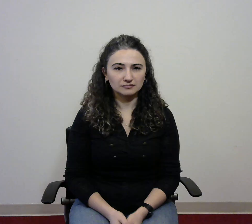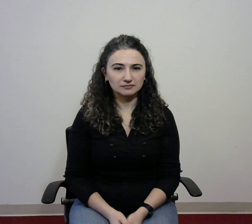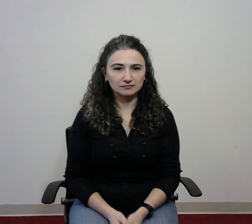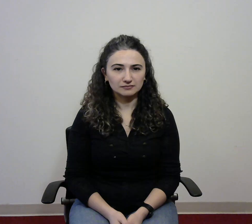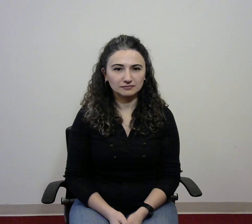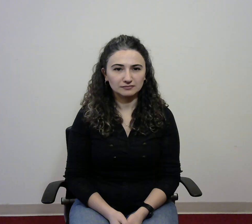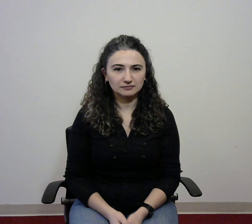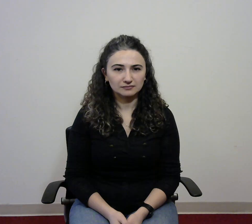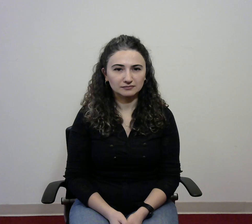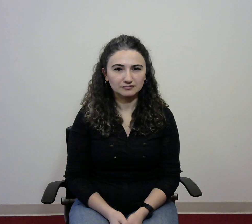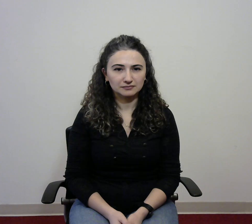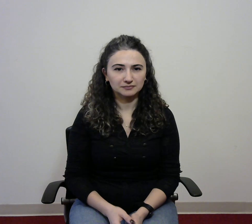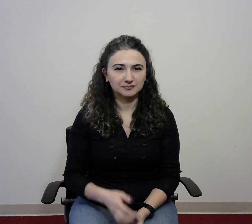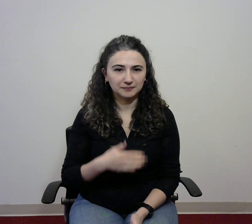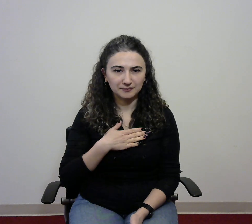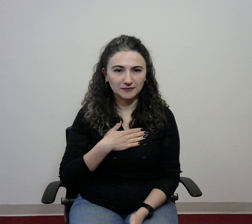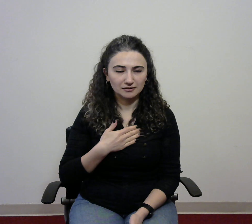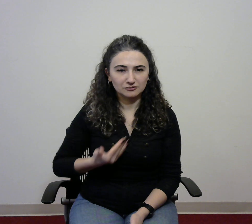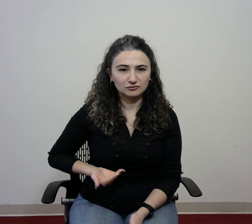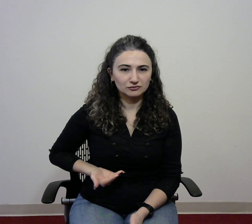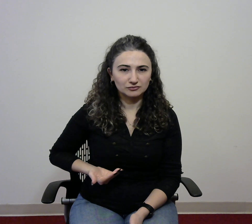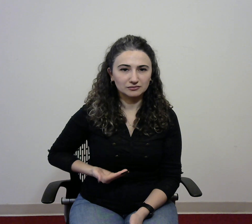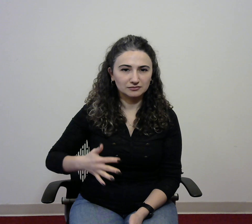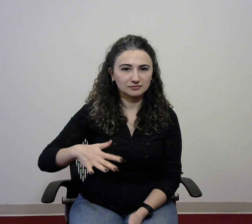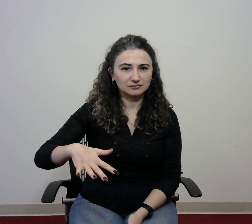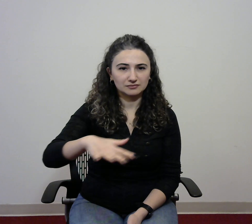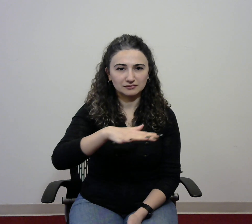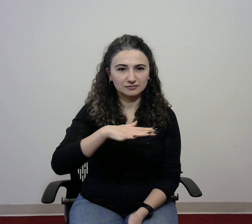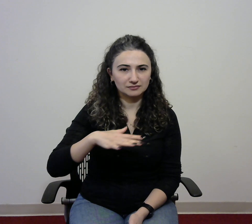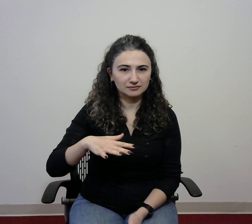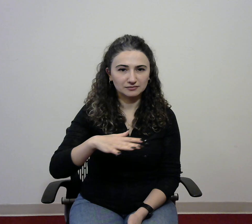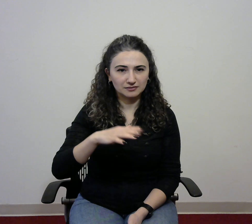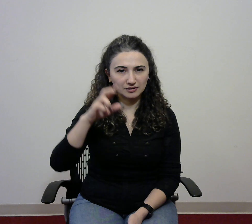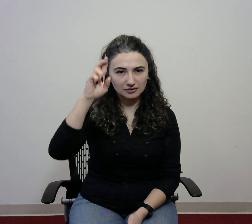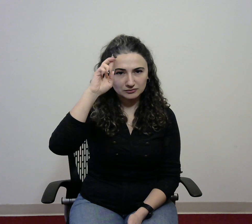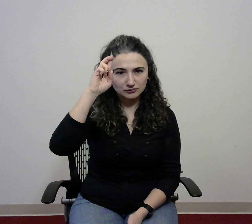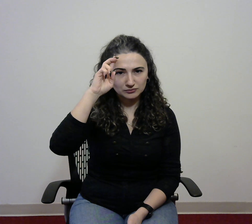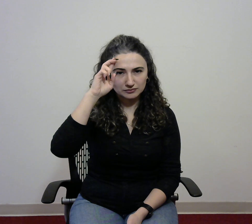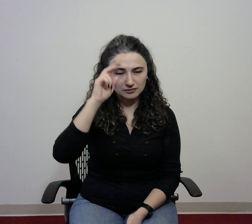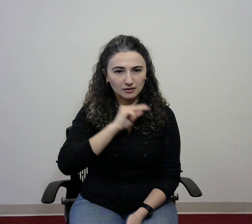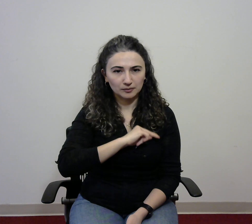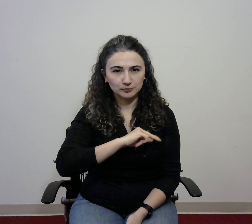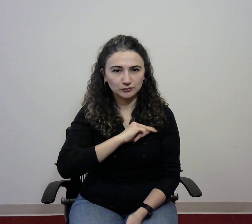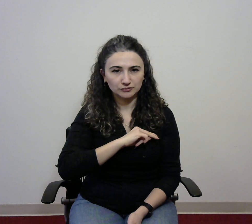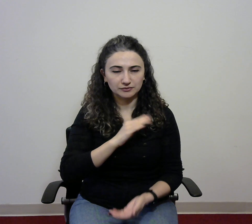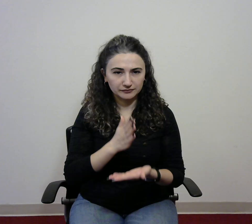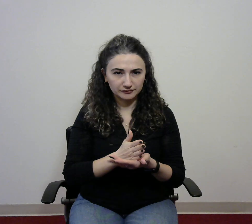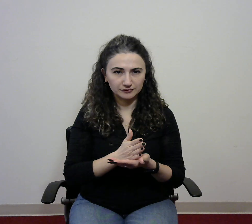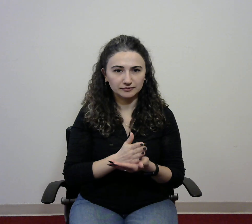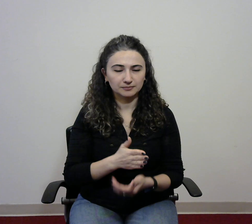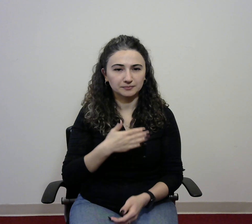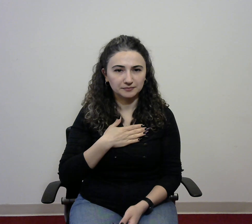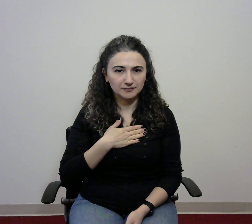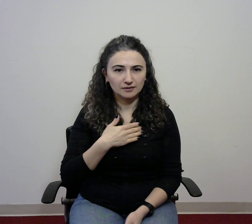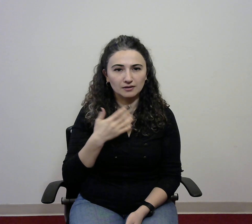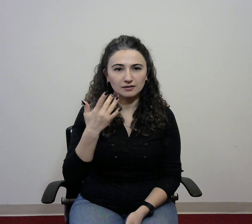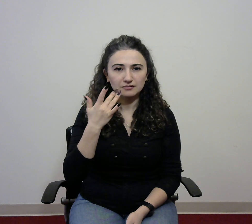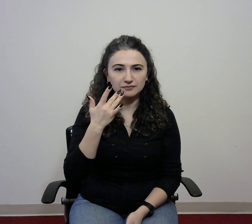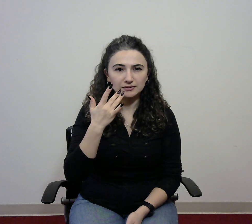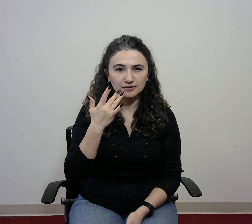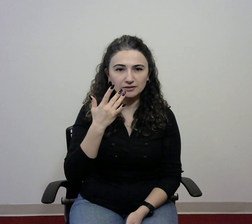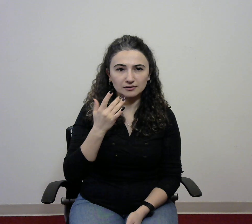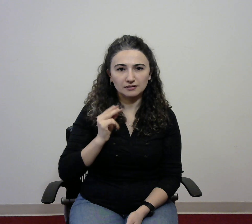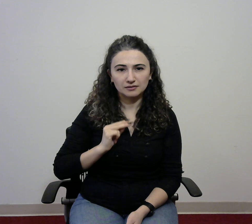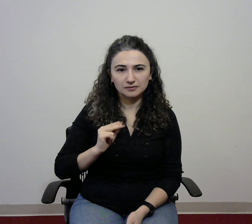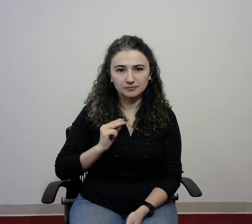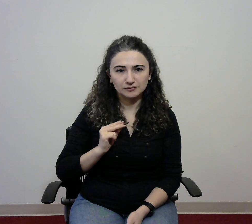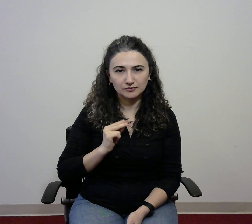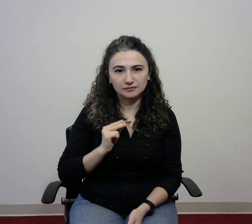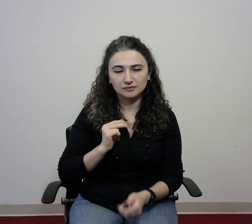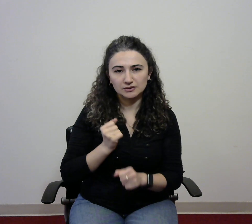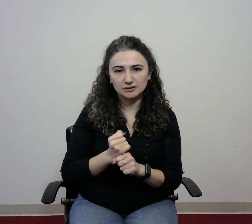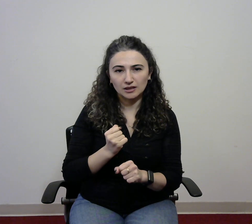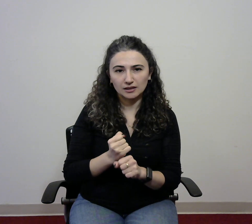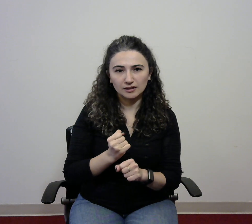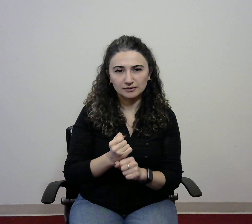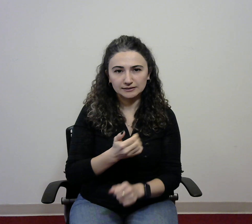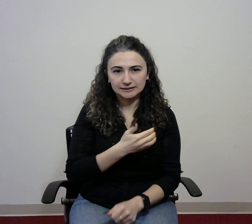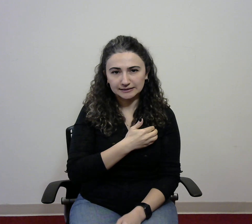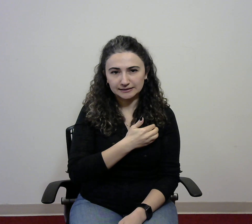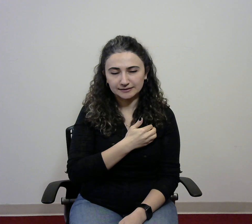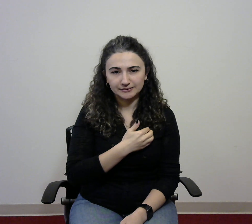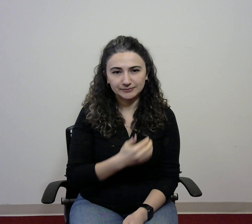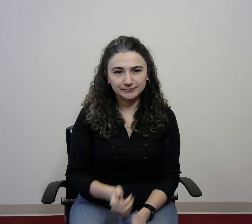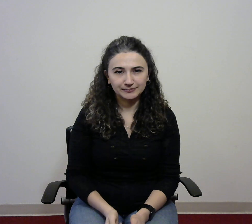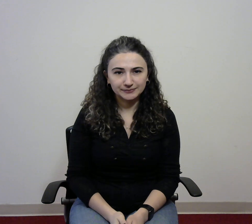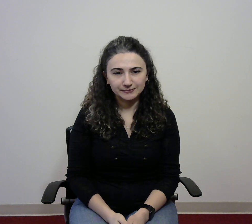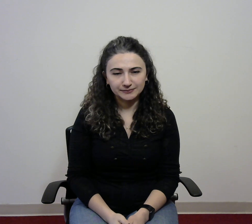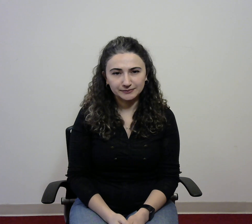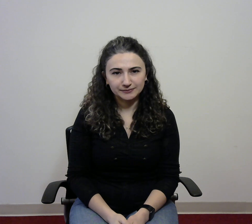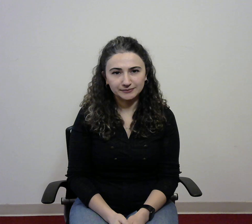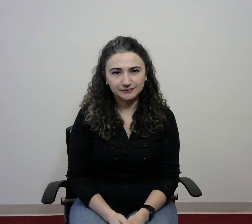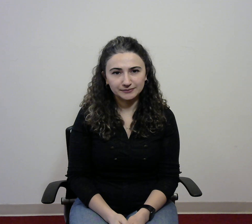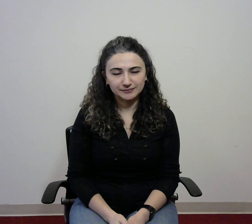Mənim yaşadığım ərazidə dövlət işi var, mən həmin işdə işləmək istəyirəm